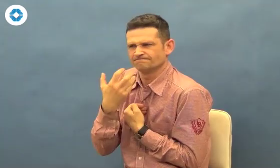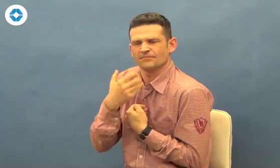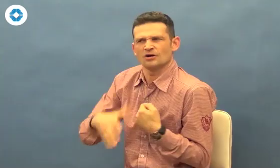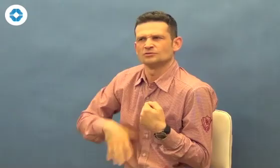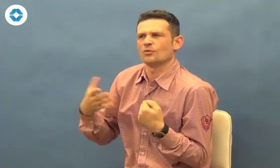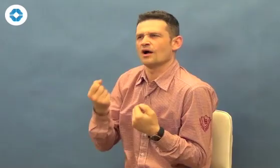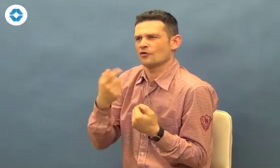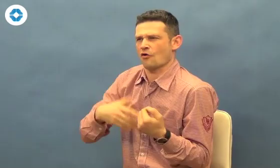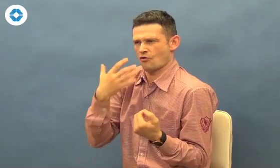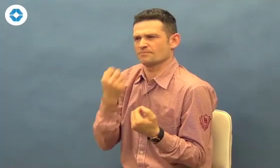Zły i trochę obrażony.